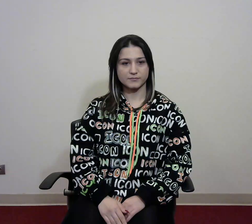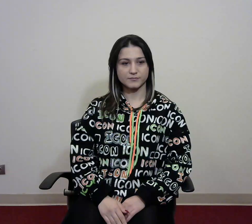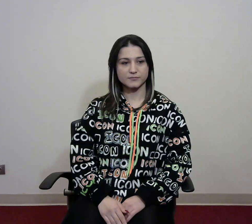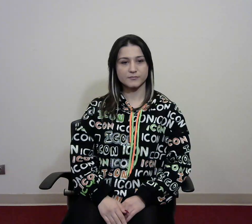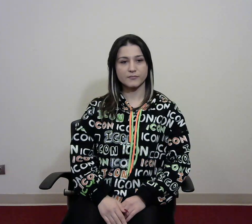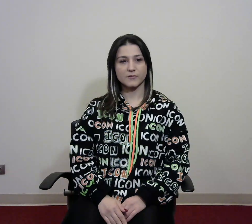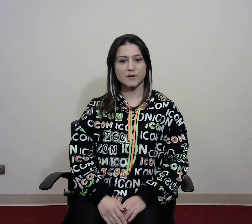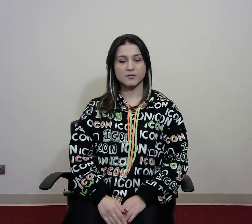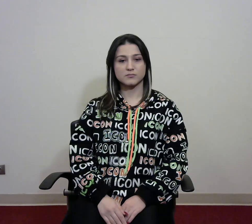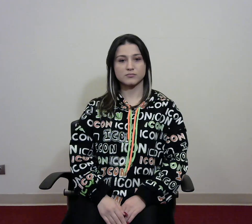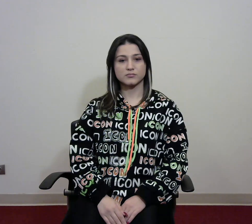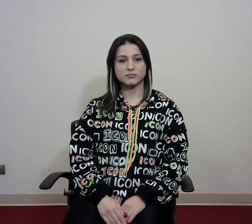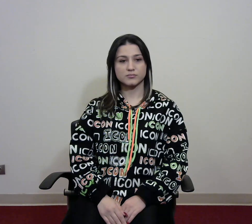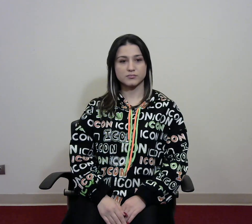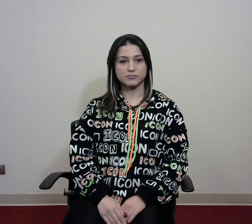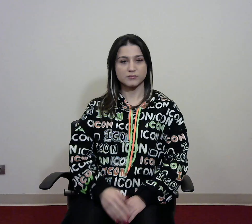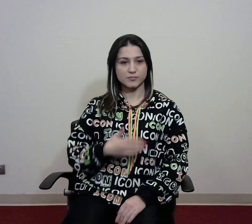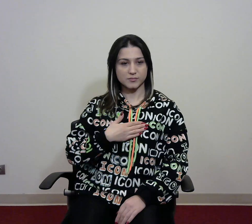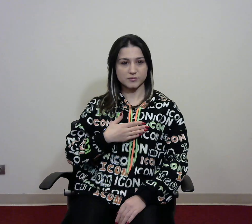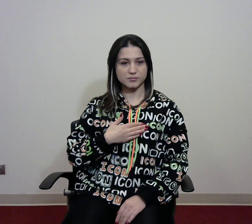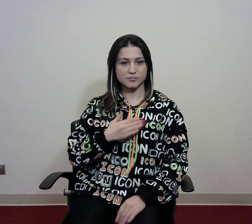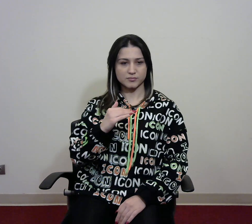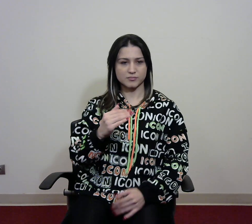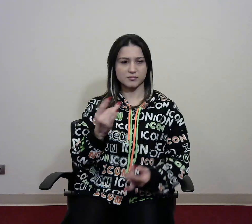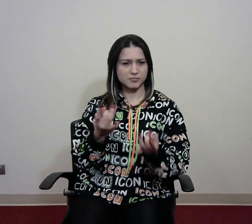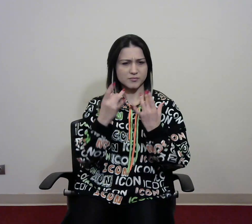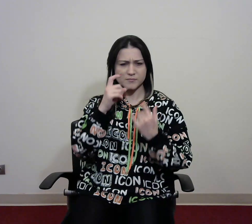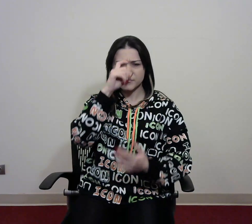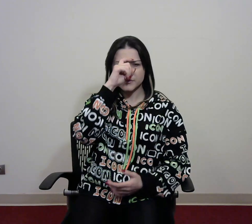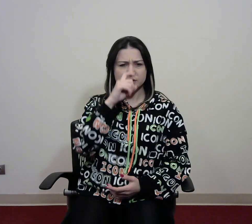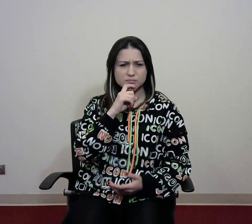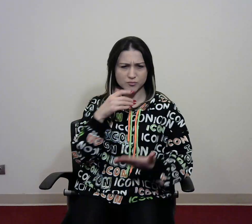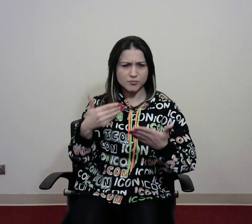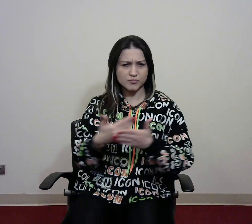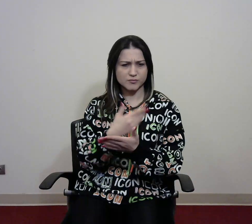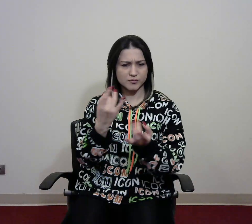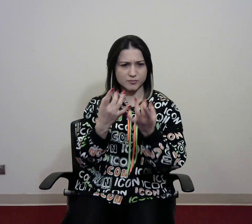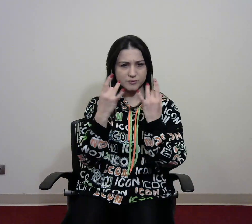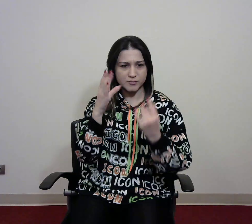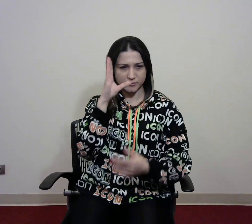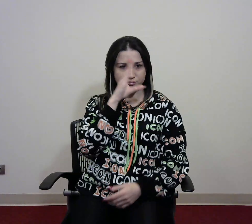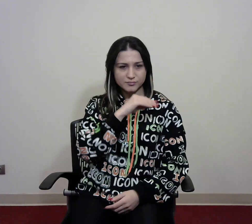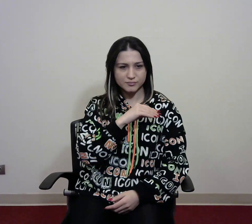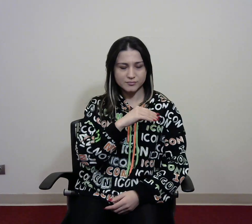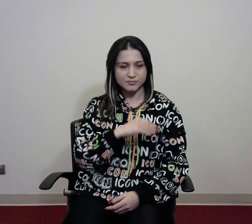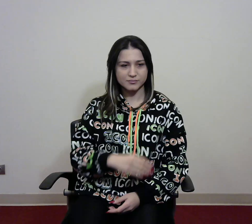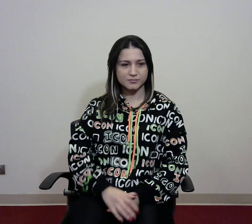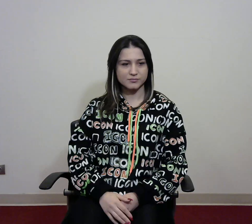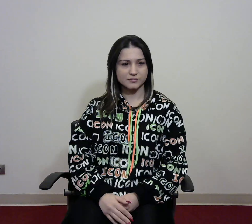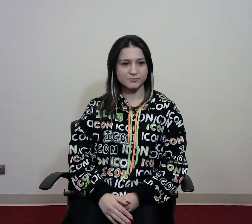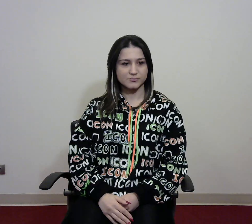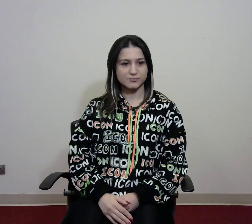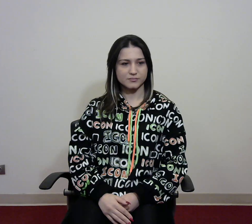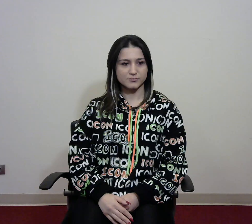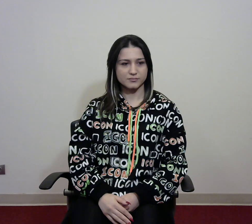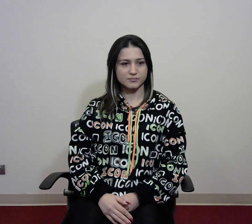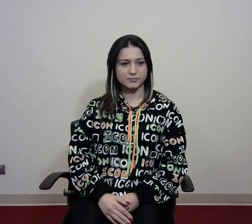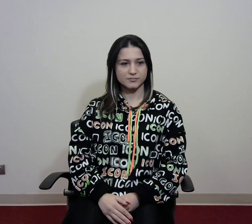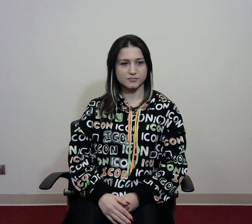Mən sizin dediklərinizi başa düşmədim, yenidən izah edə bilərsinizmi?